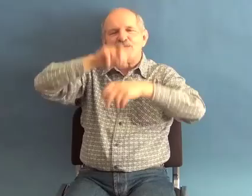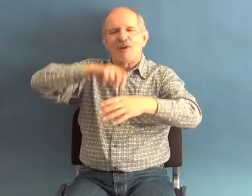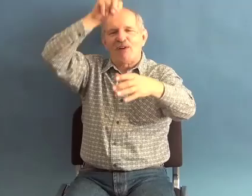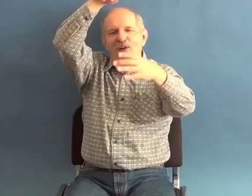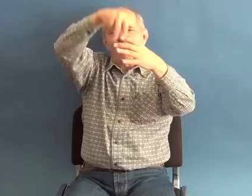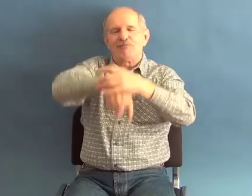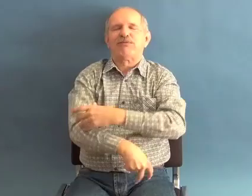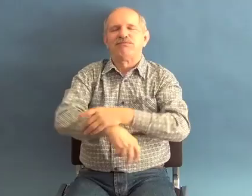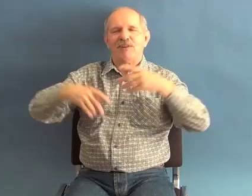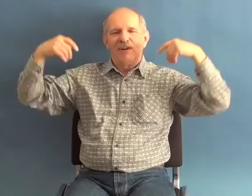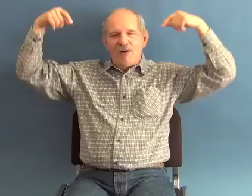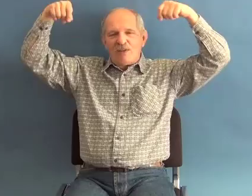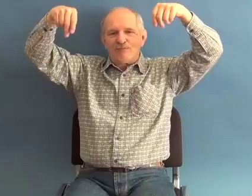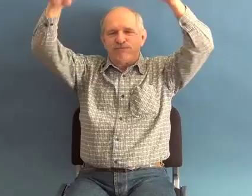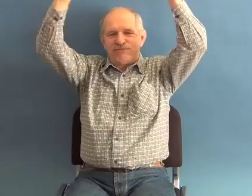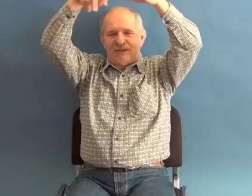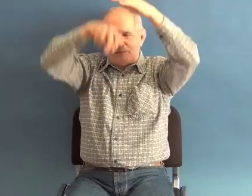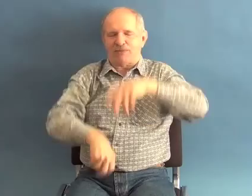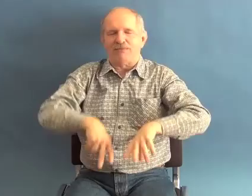Skacząc wpada do jednego ubrania. Klamerki odpinają się.